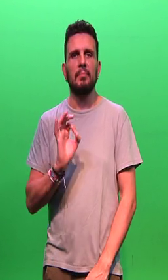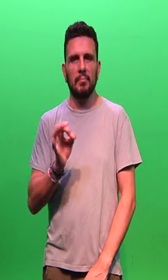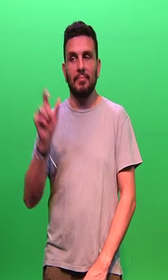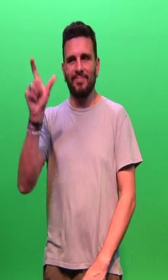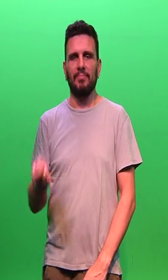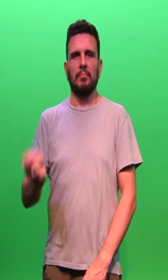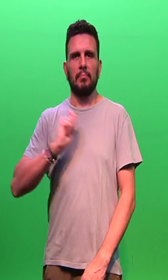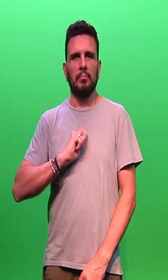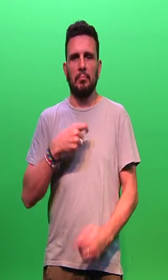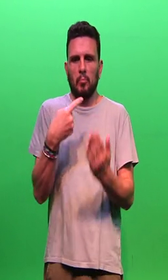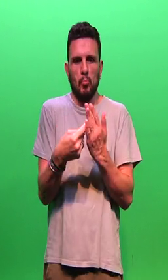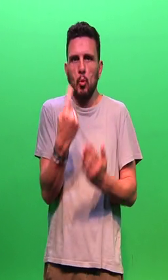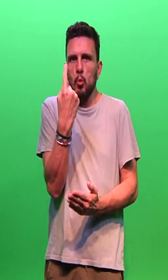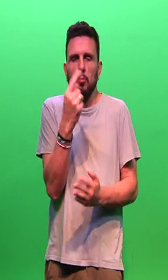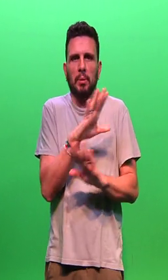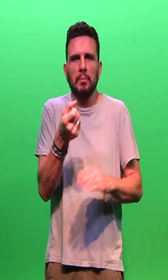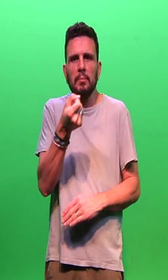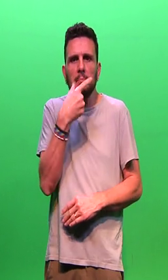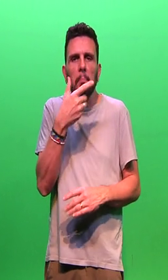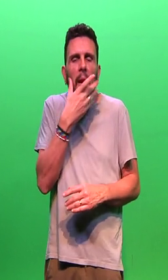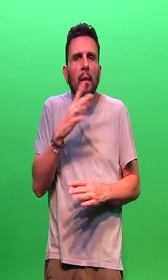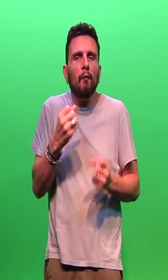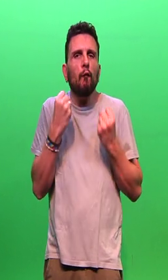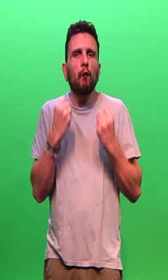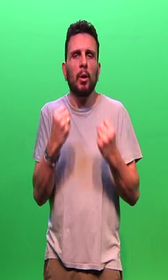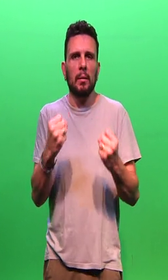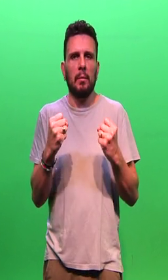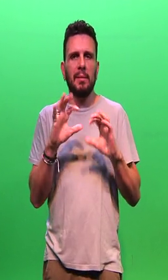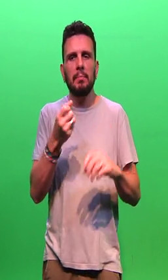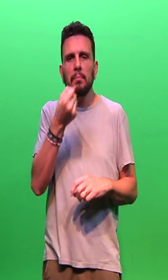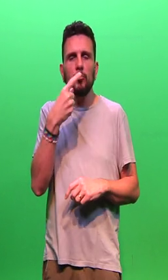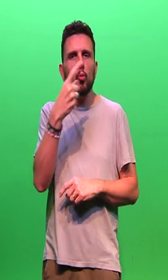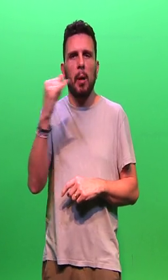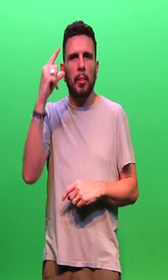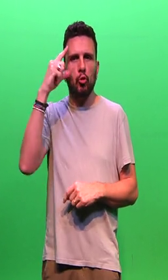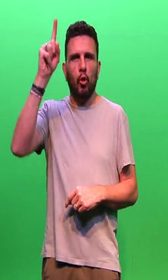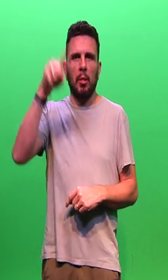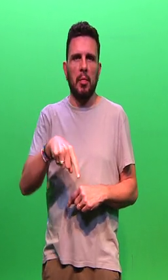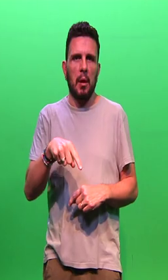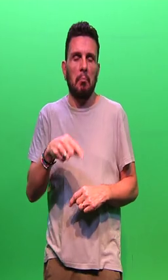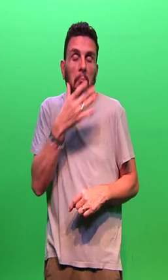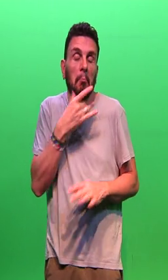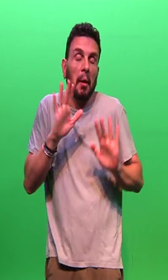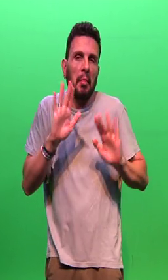Sí, només m'ha receptat un medicament, és una pastilla que sembla que és molt forta, me l'he de prendre una vegada al dia em sembla.